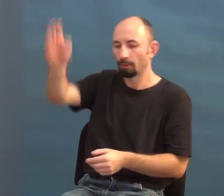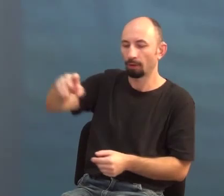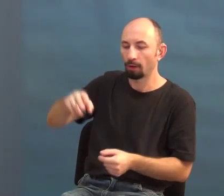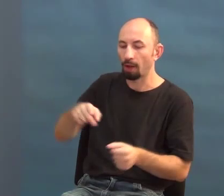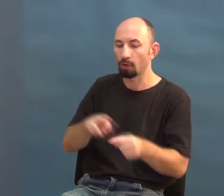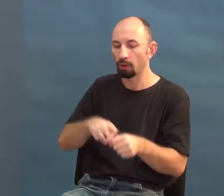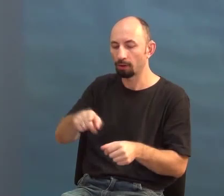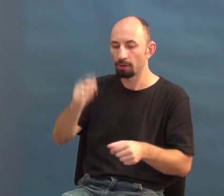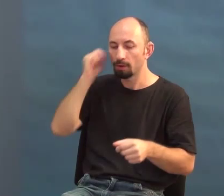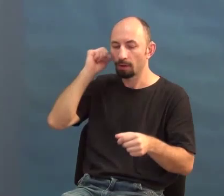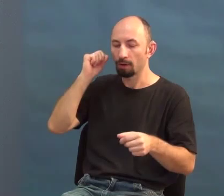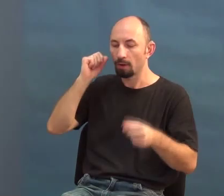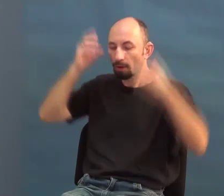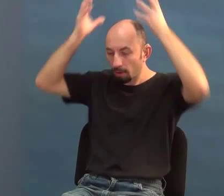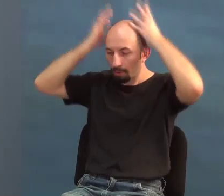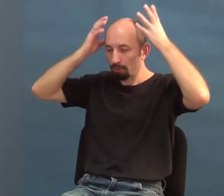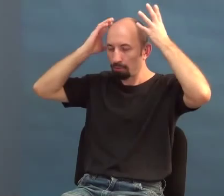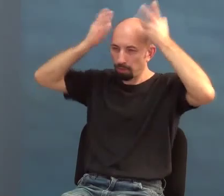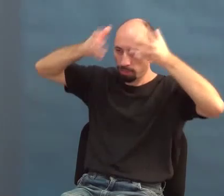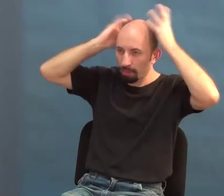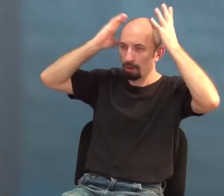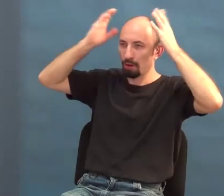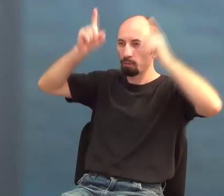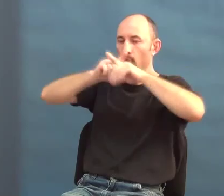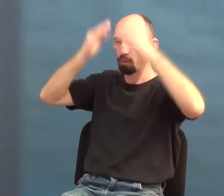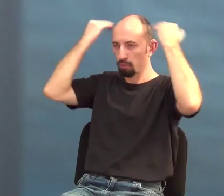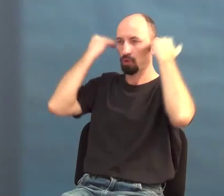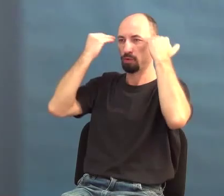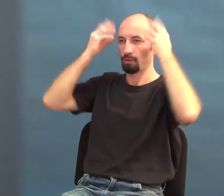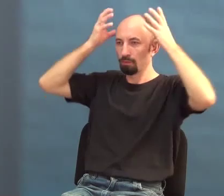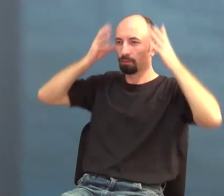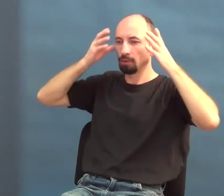Niektóre dziewczyny mają krzywo założony kask, musi być równo.